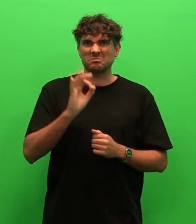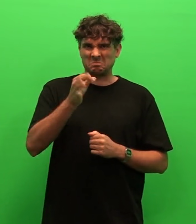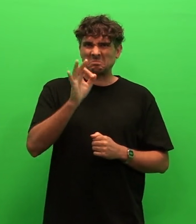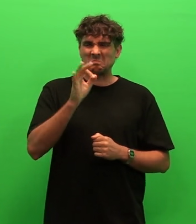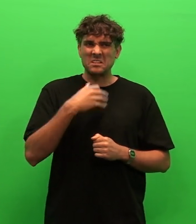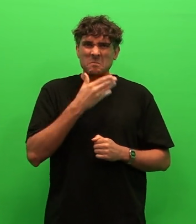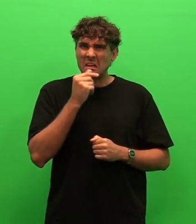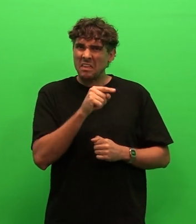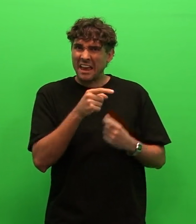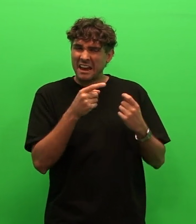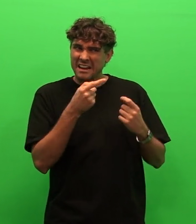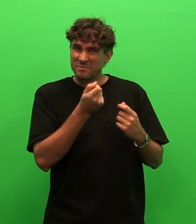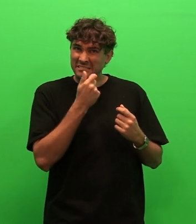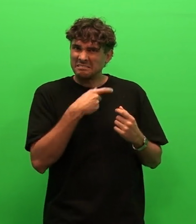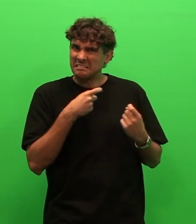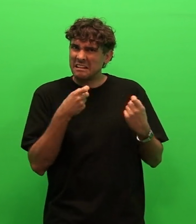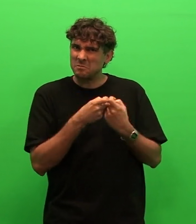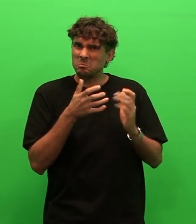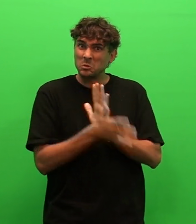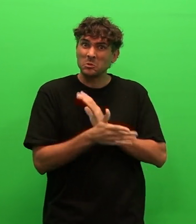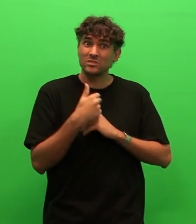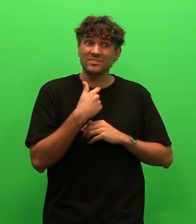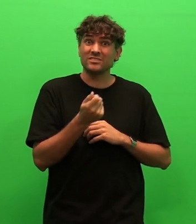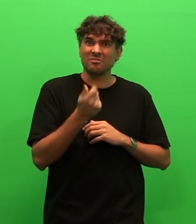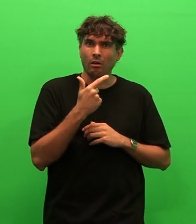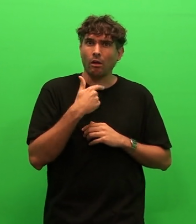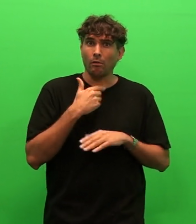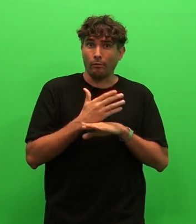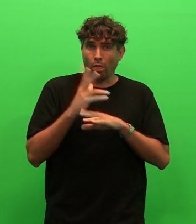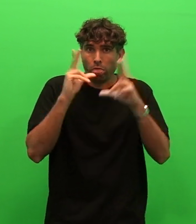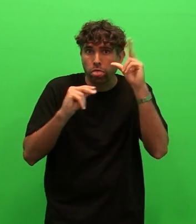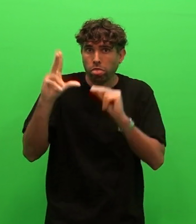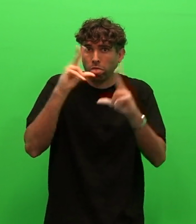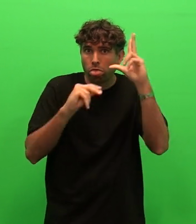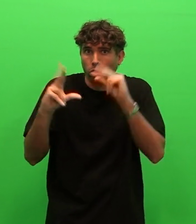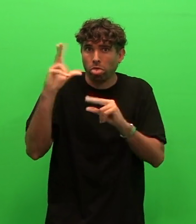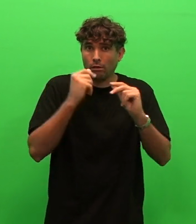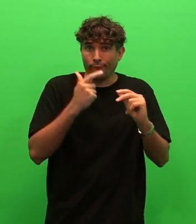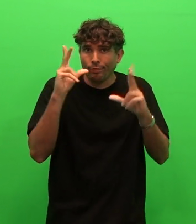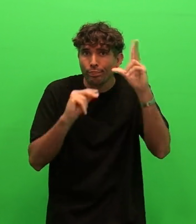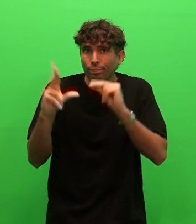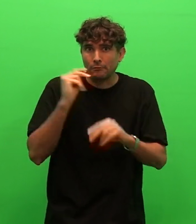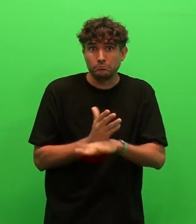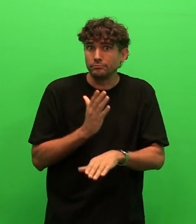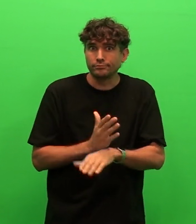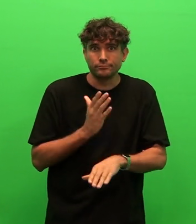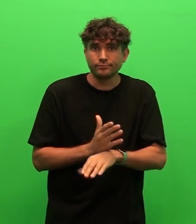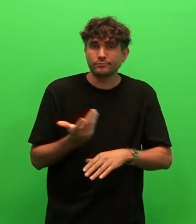Sí, em sembla que tinc al·lèrgia a les pastilles perquè quan me les prenc m'adormo, tinc molta son, em passa sempre.